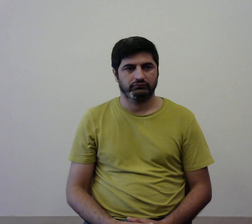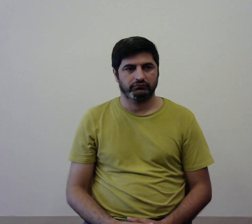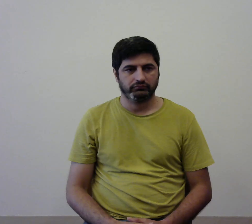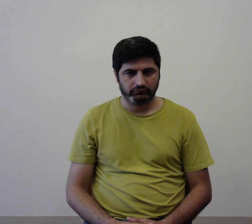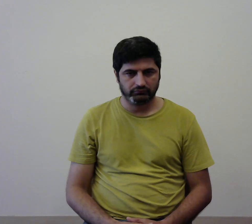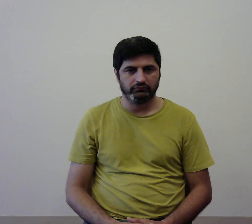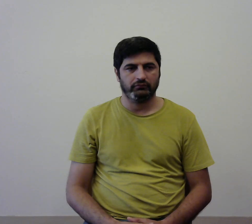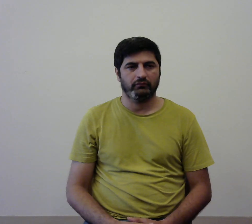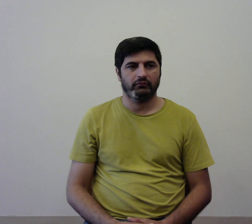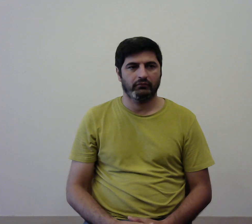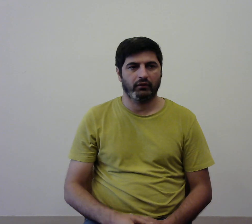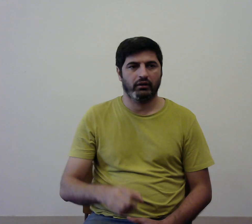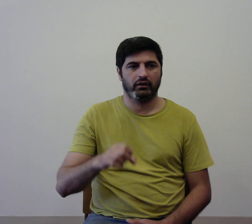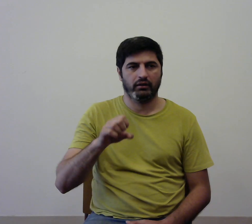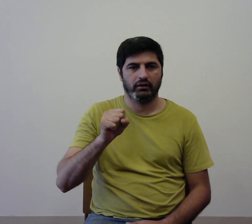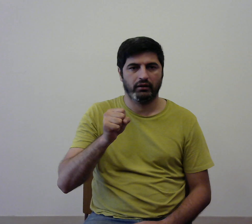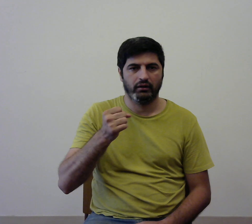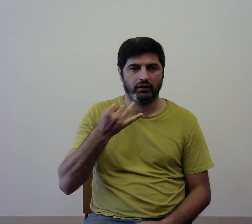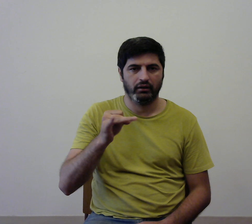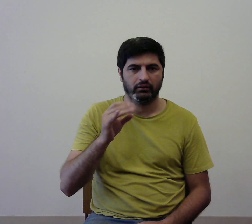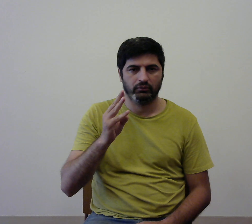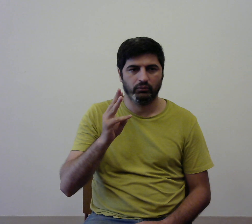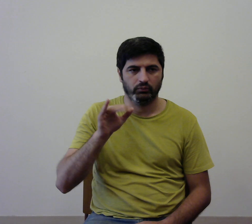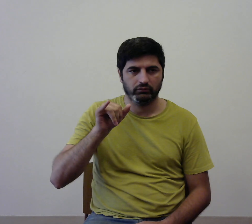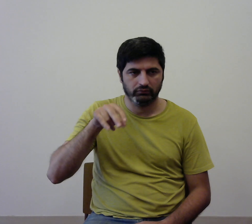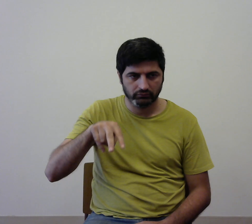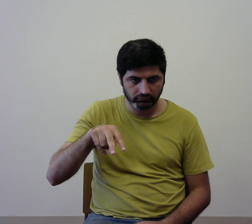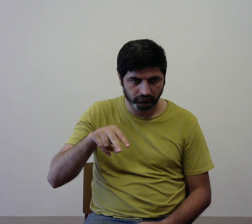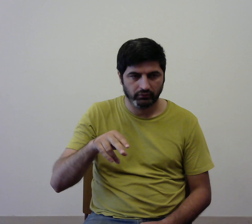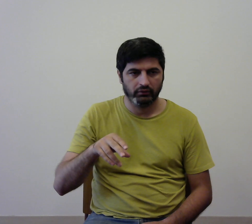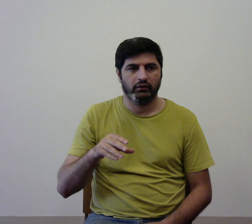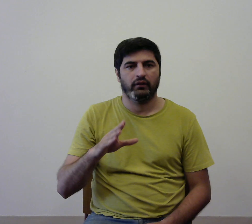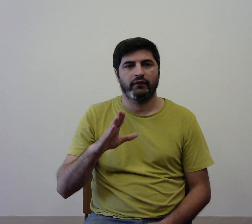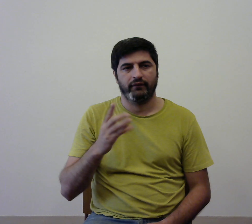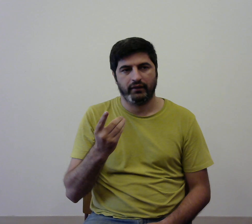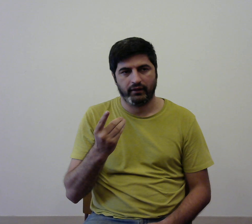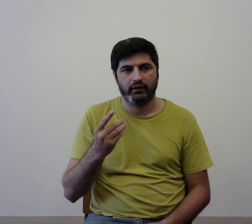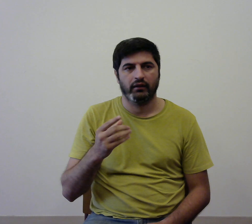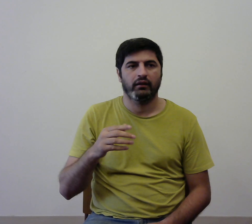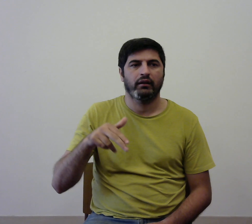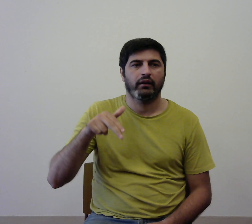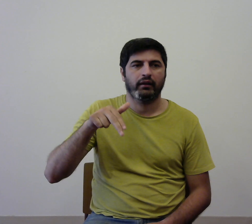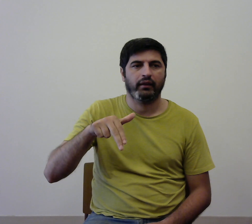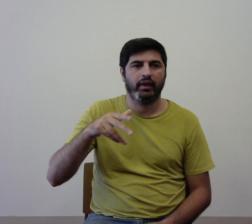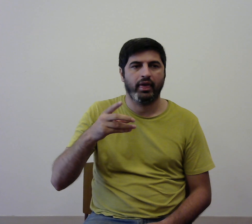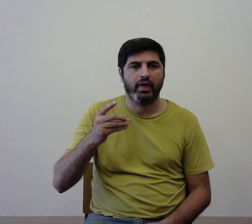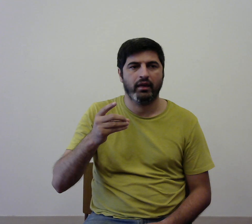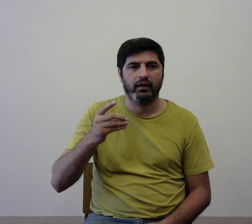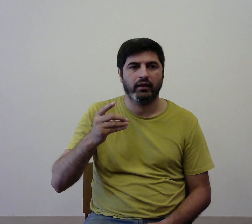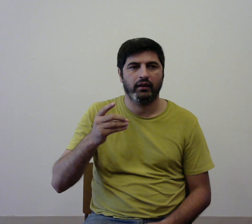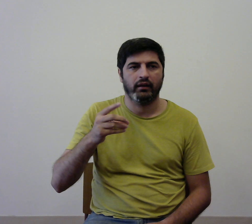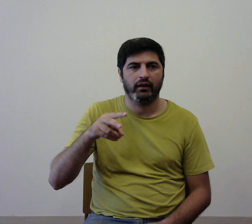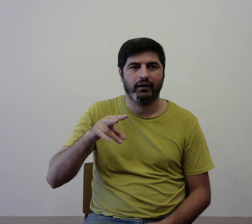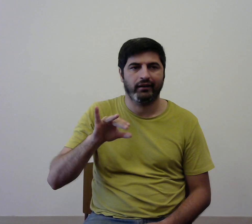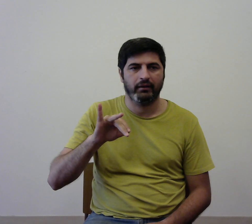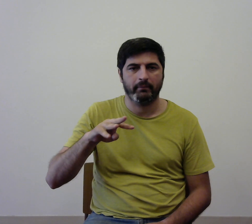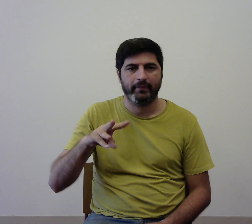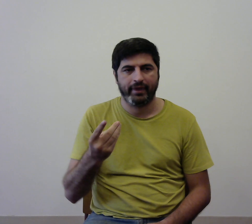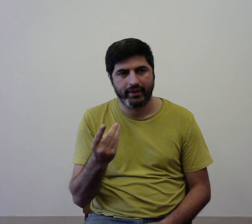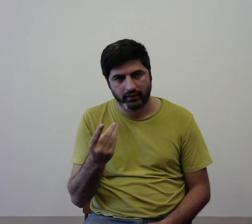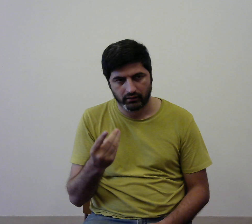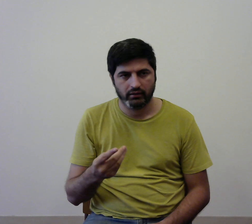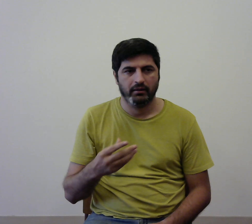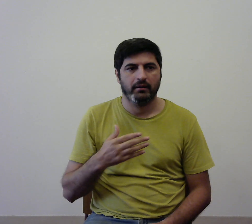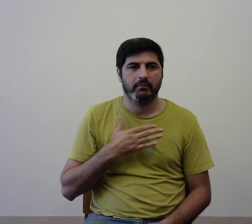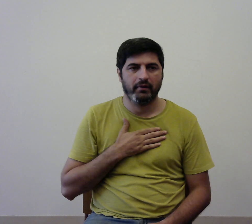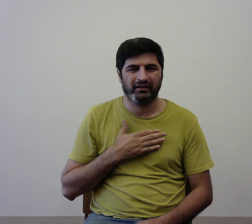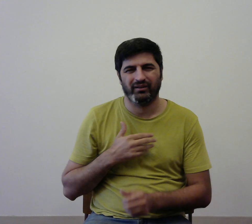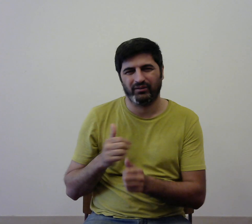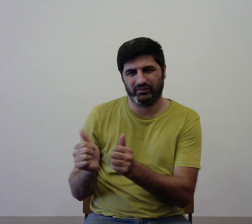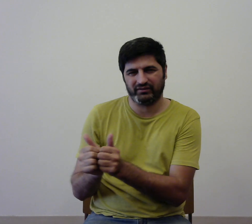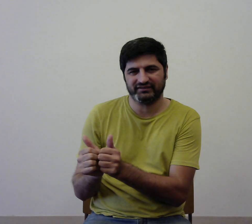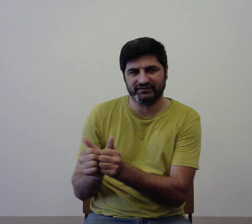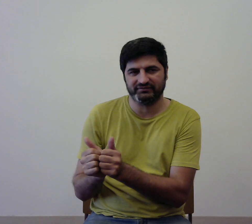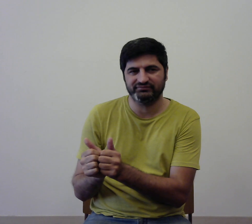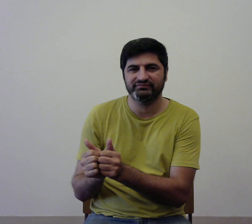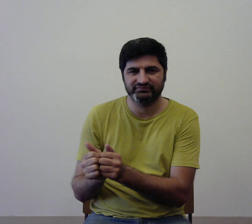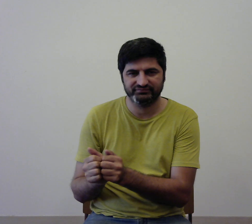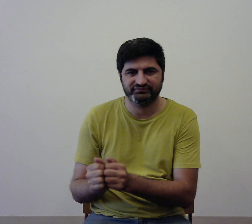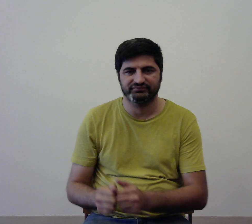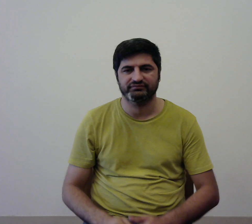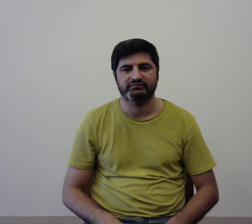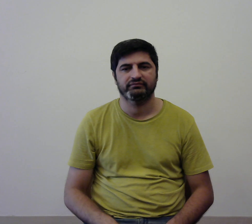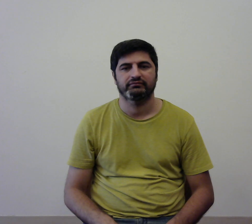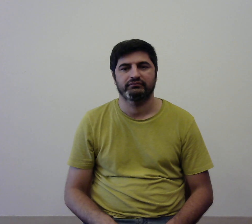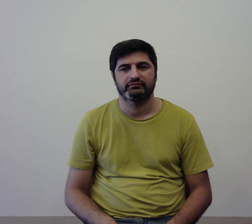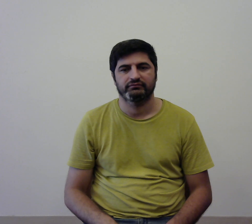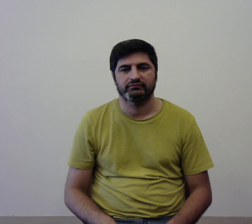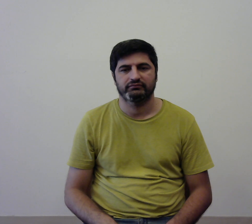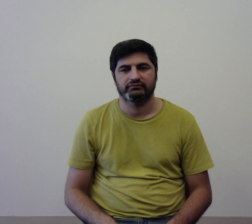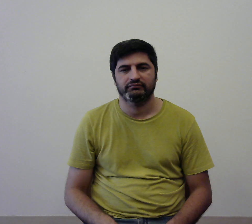Aygül və Həlimə mənim qonşularımdır